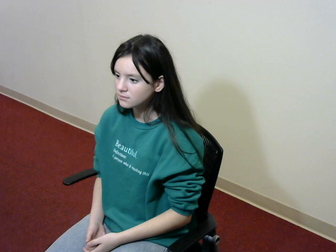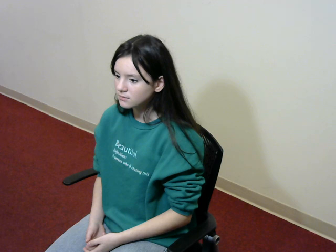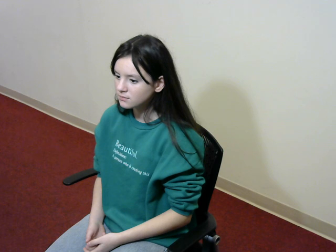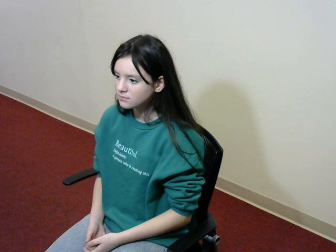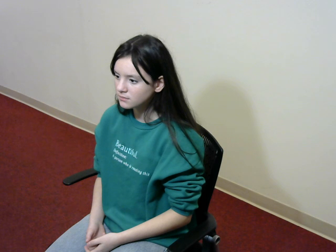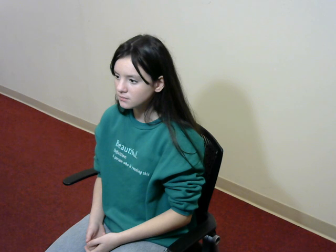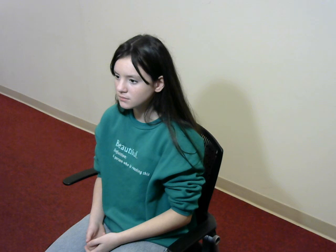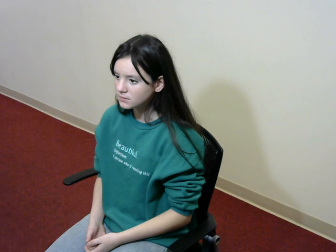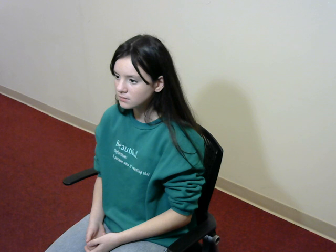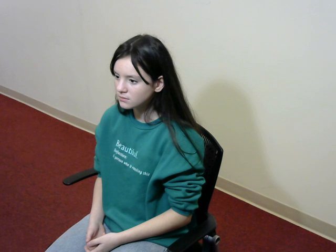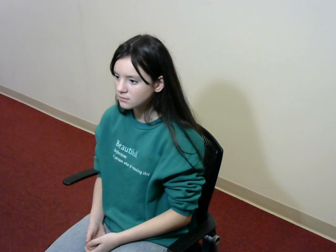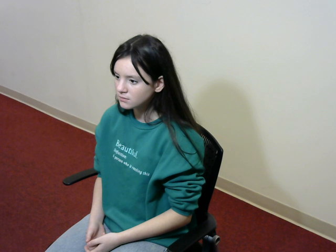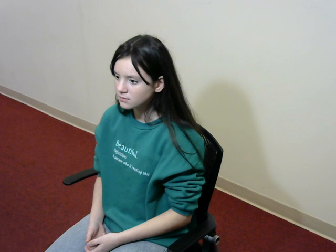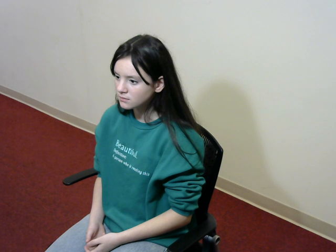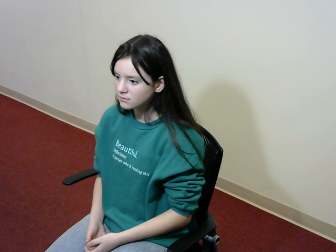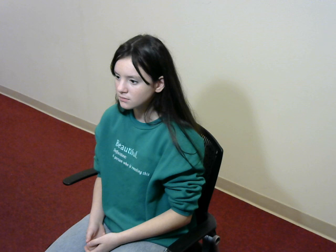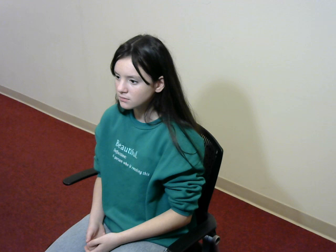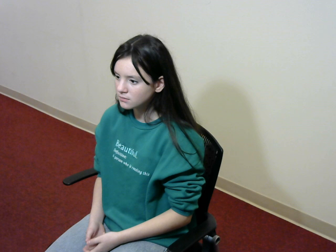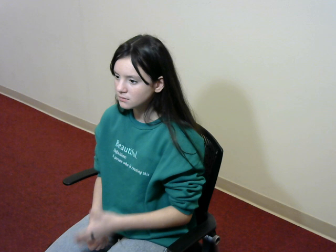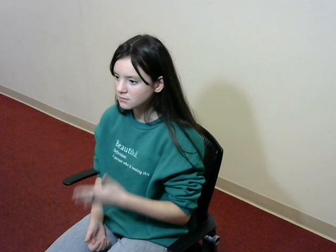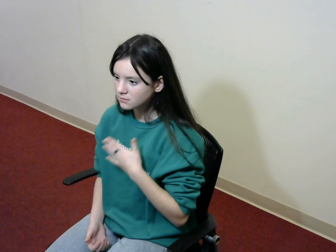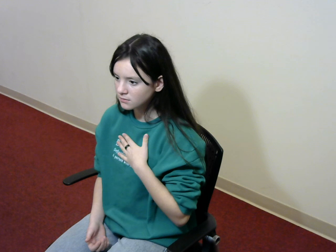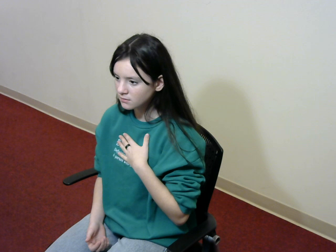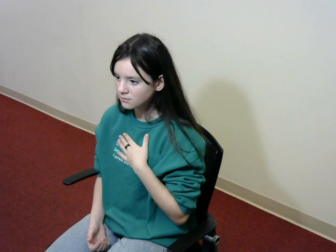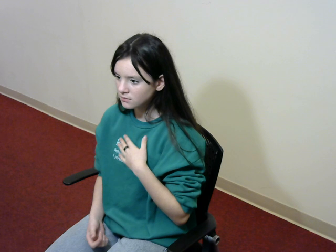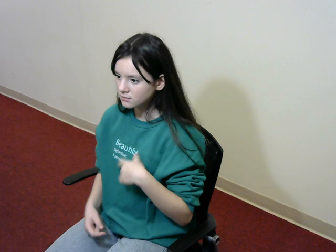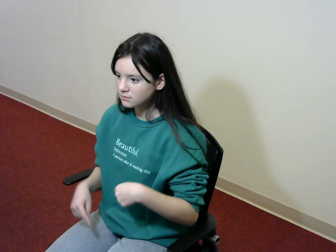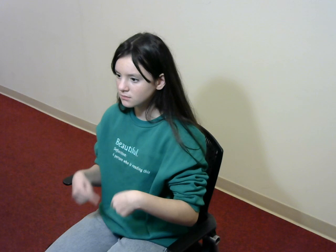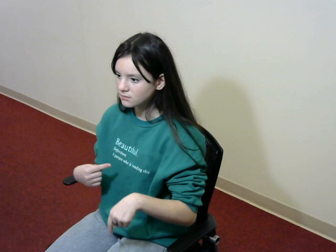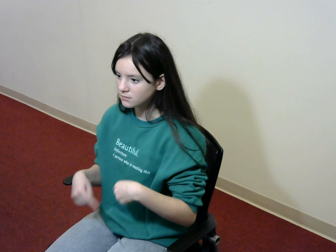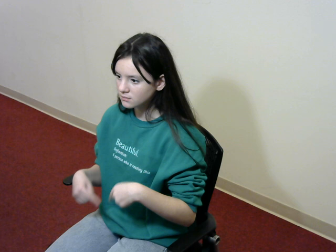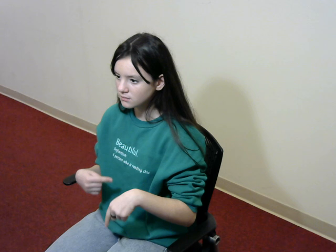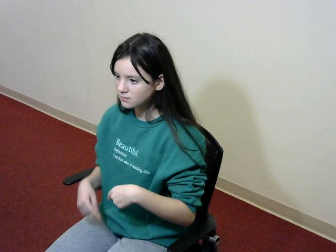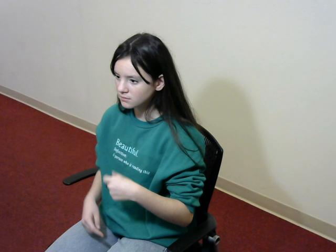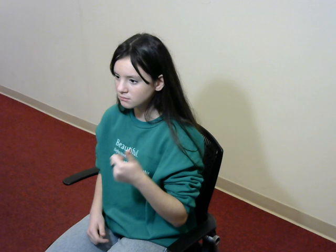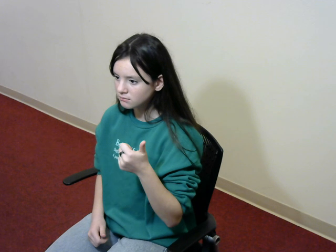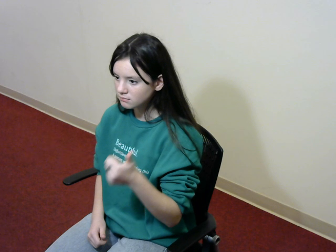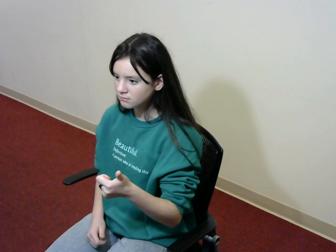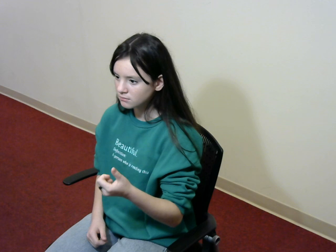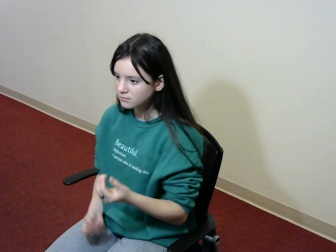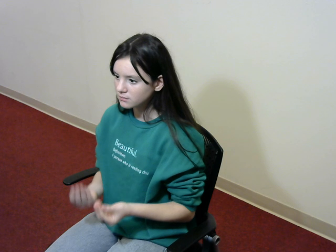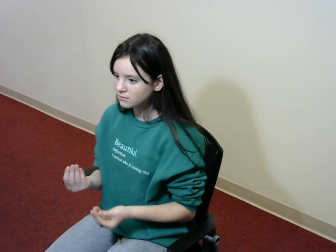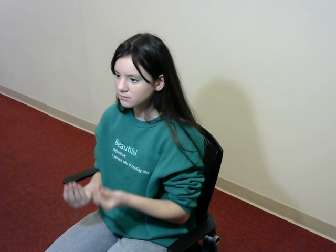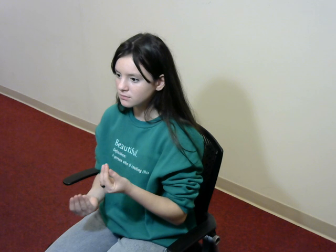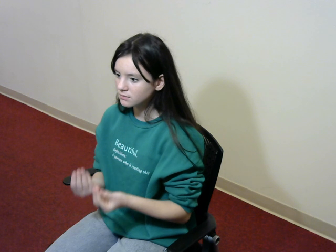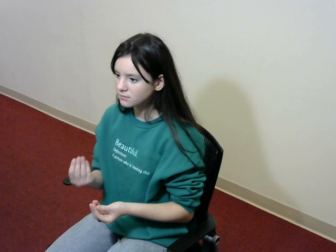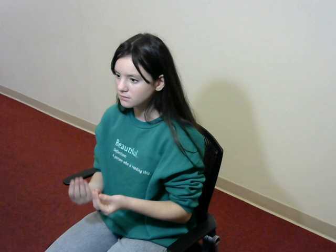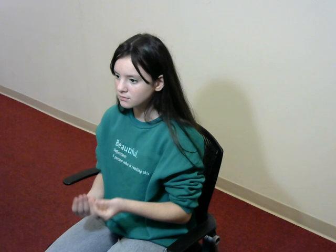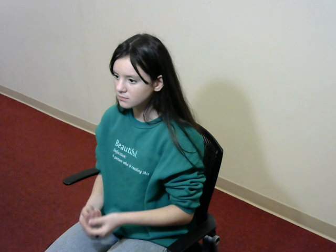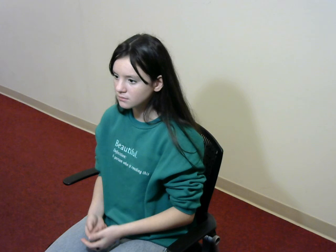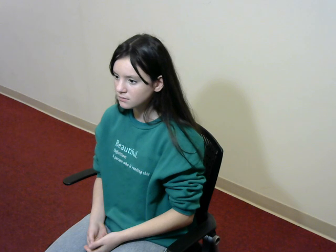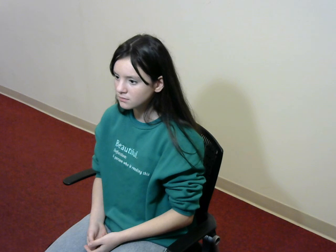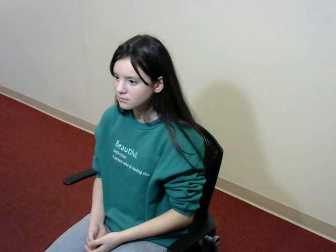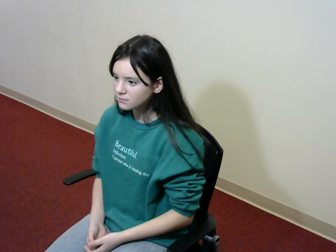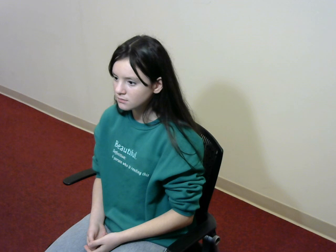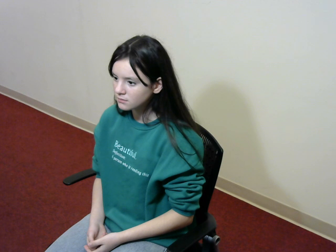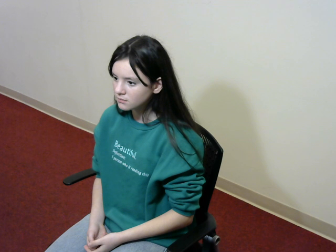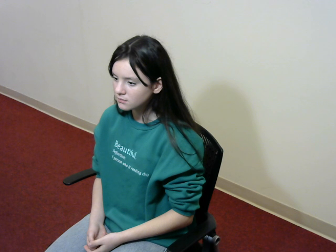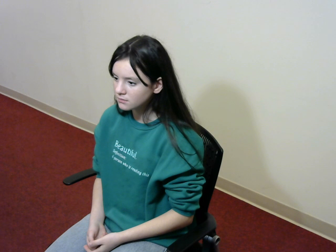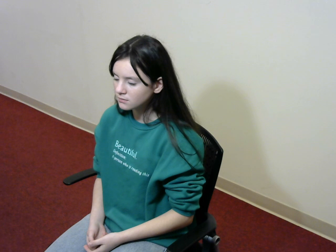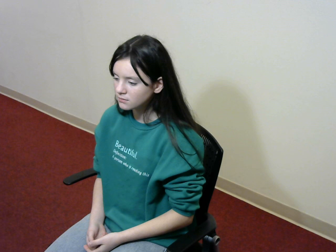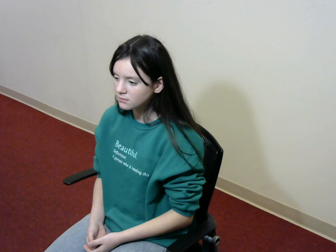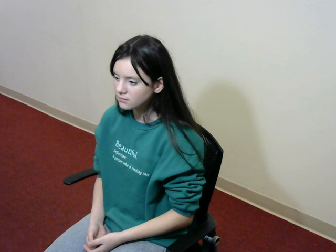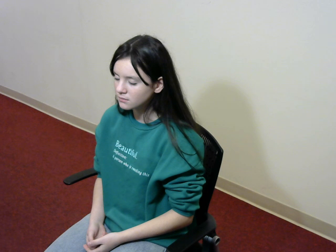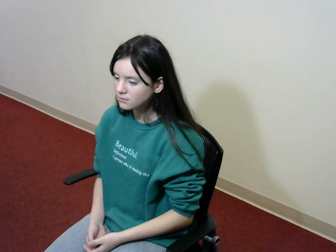Mən futbolu yaxşı oynayıram